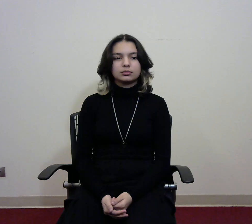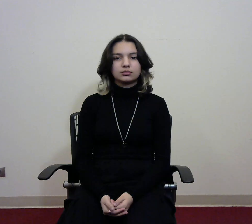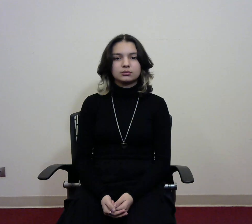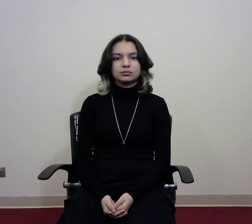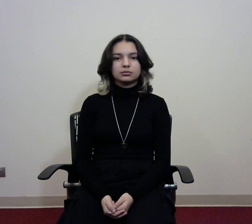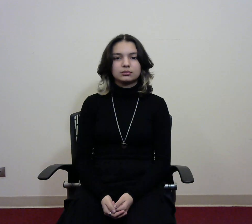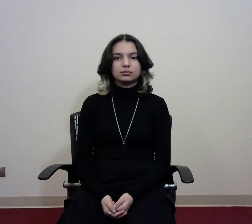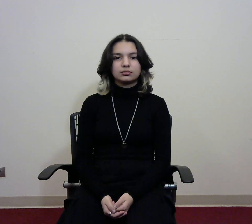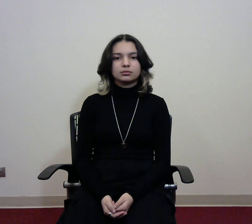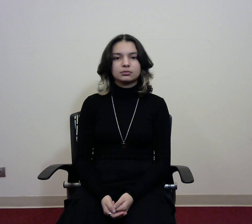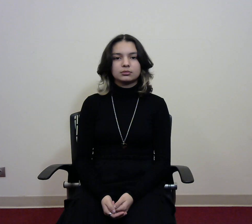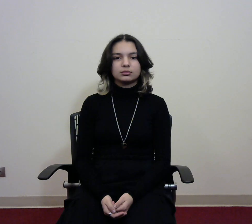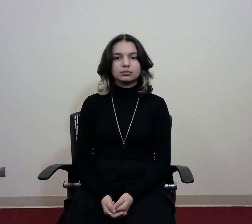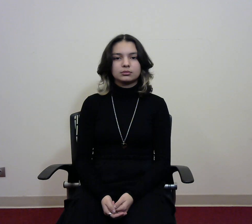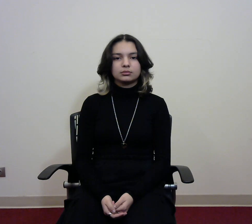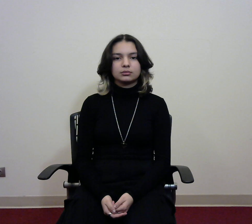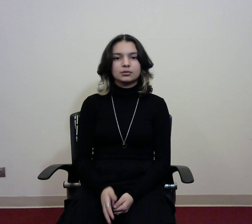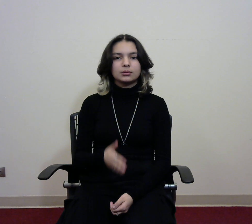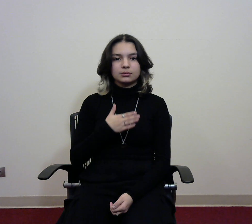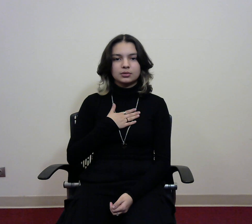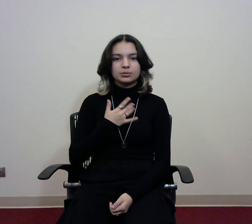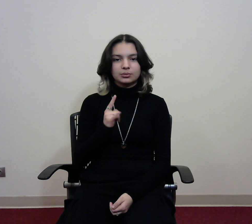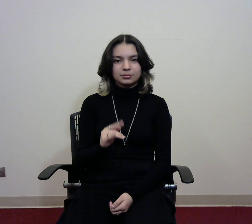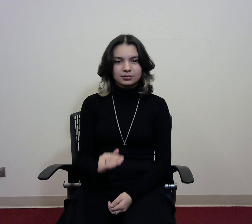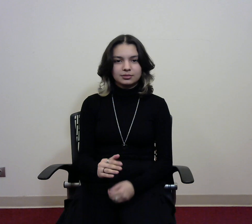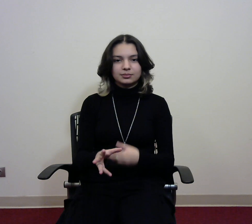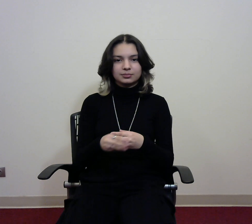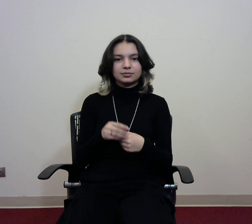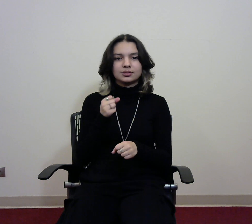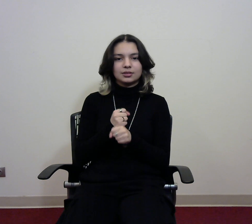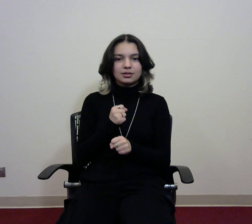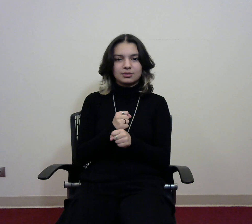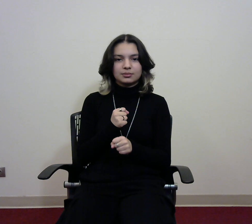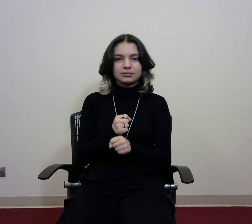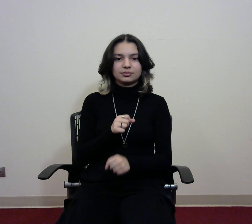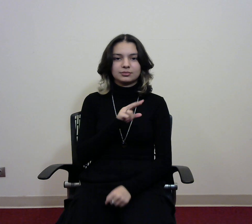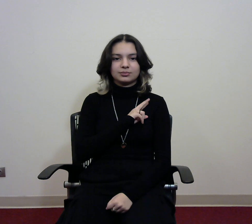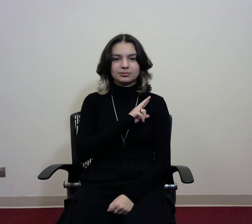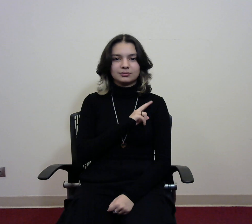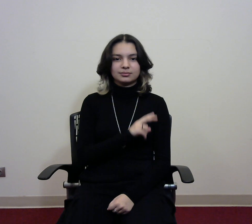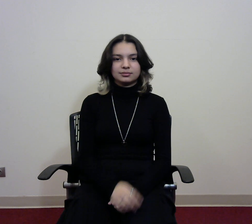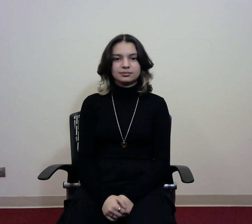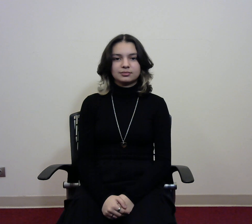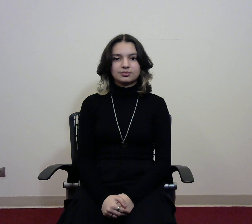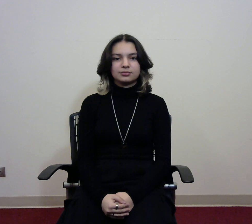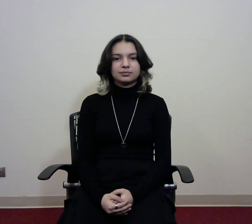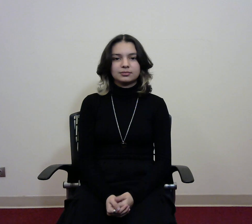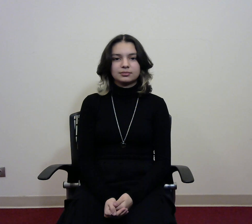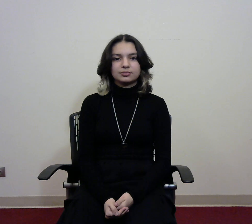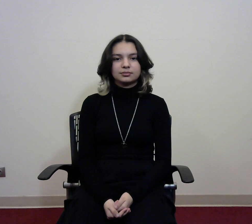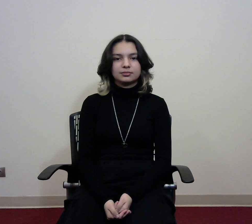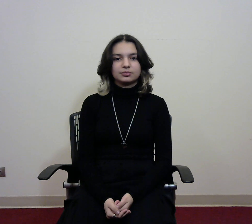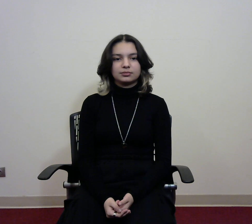Mən uşaqlarla işləməyi sevirəm